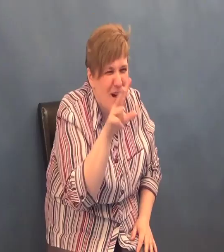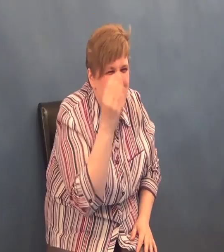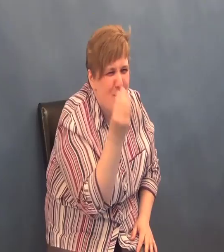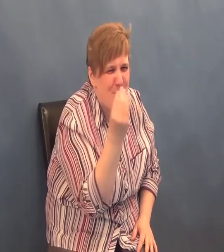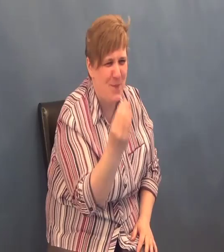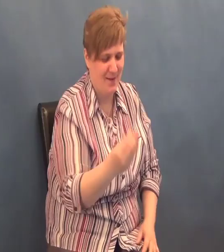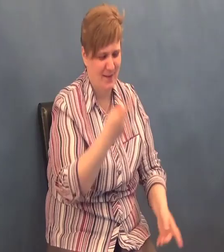Było tak blisko!